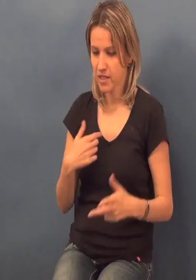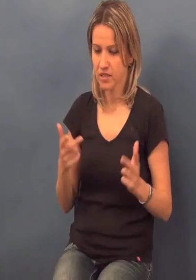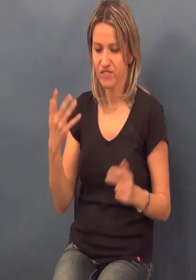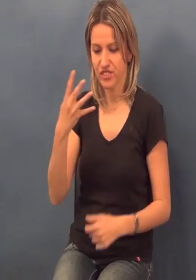Ja odpoczywam.